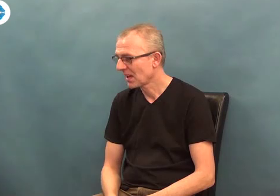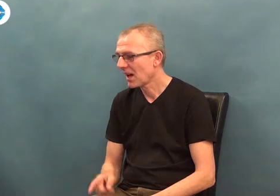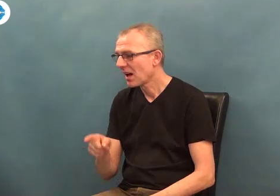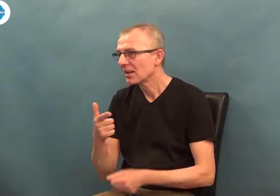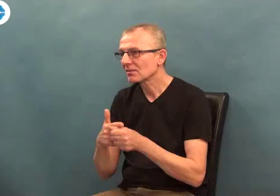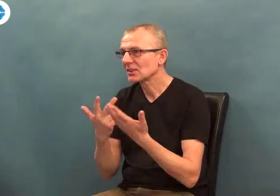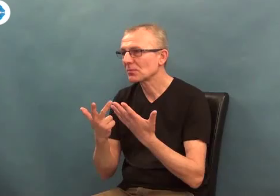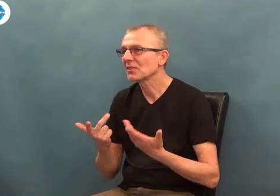Co będziesz robić dwudziestego ósmego?